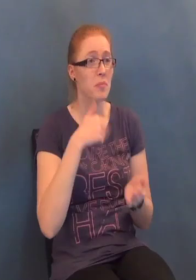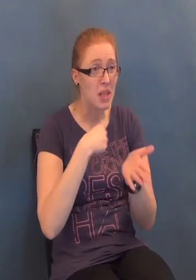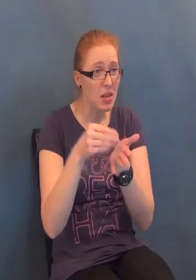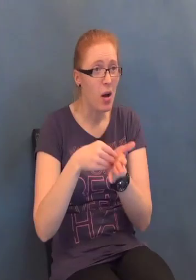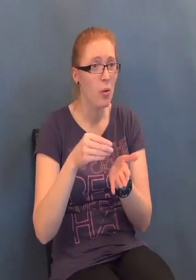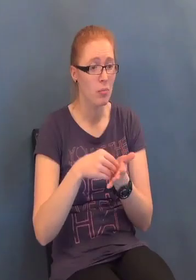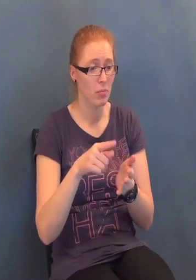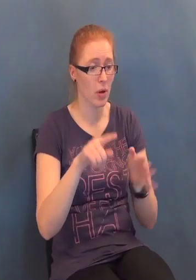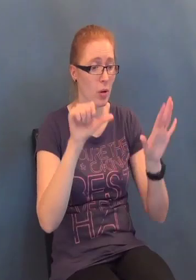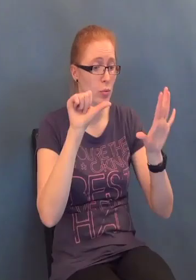Potem idę na zakupy...